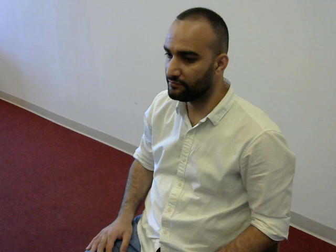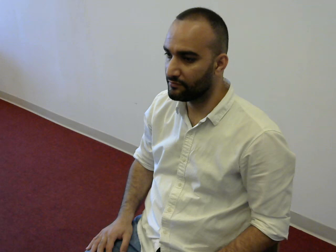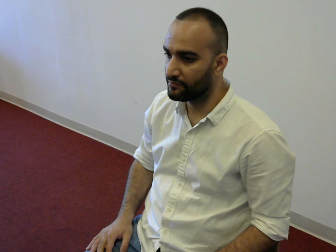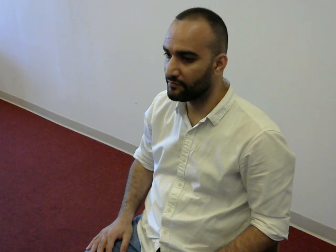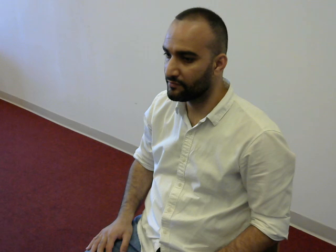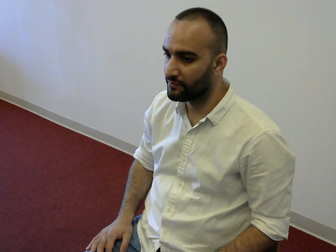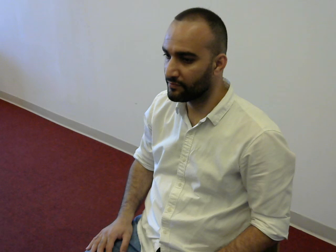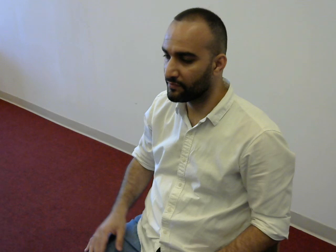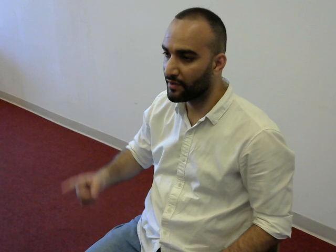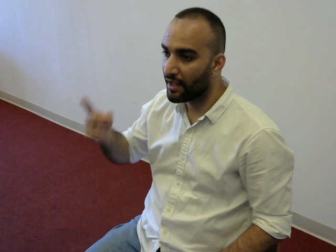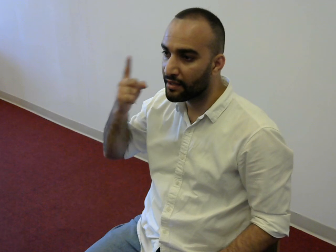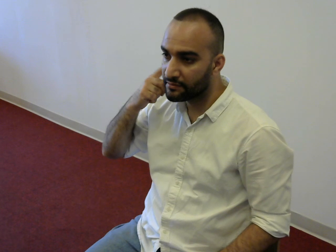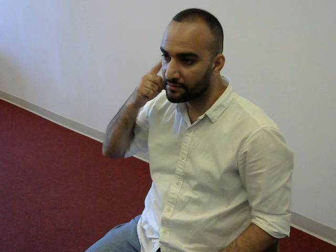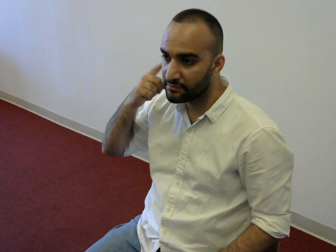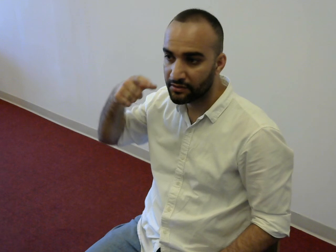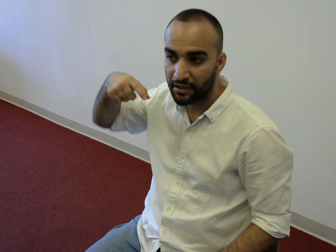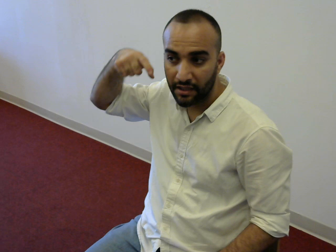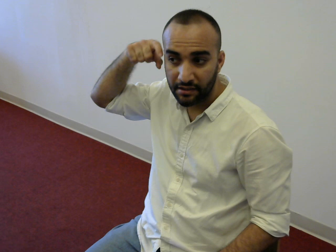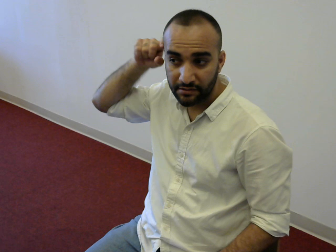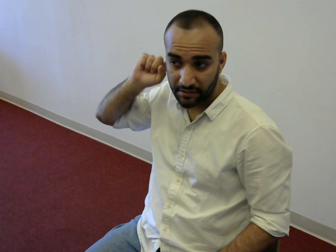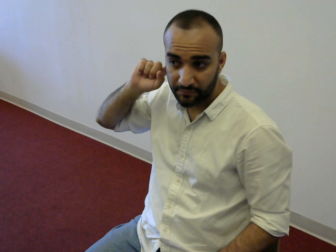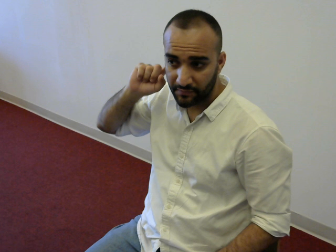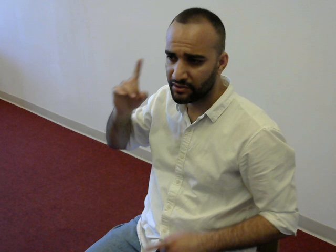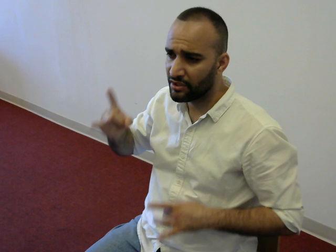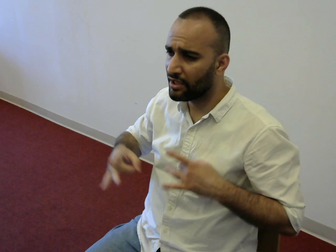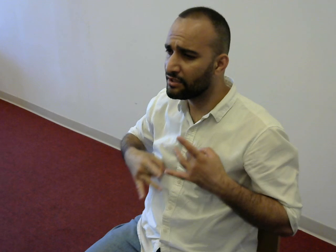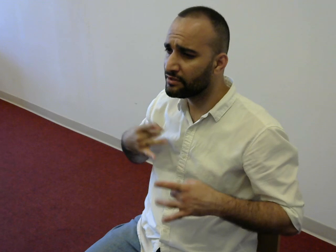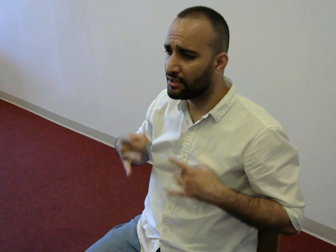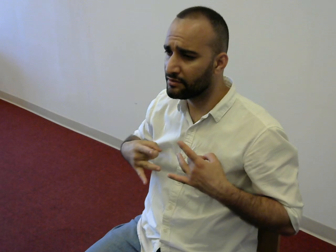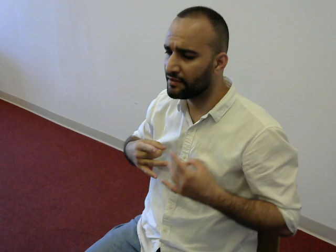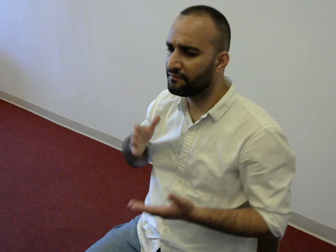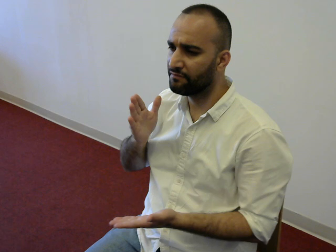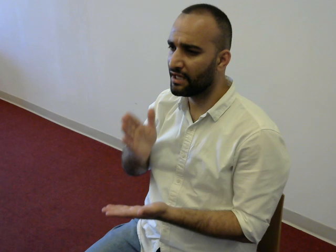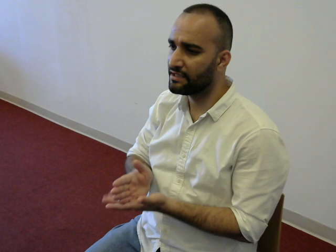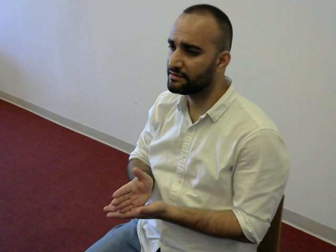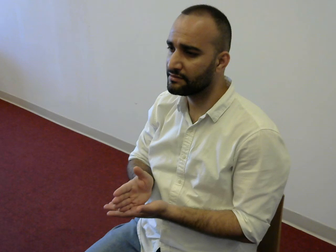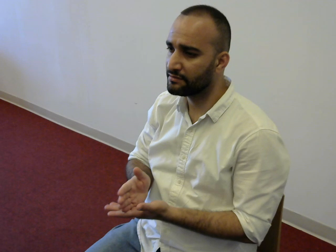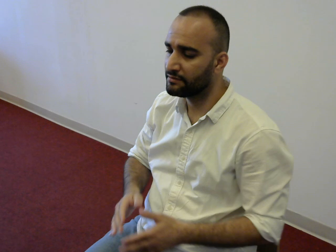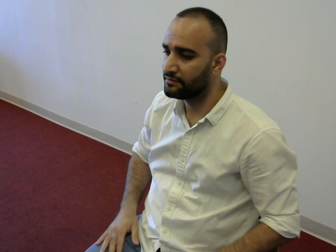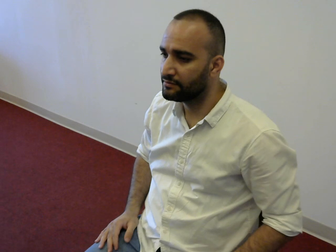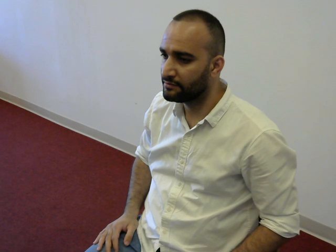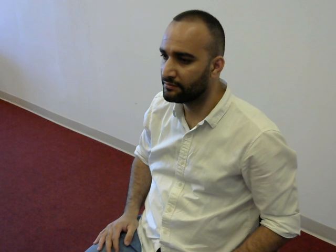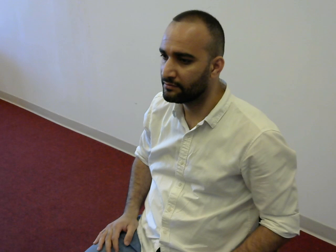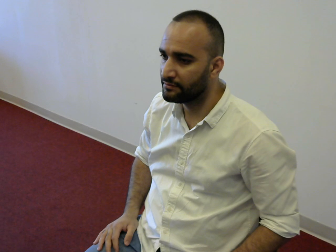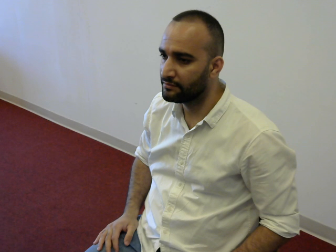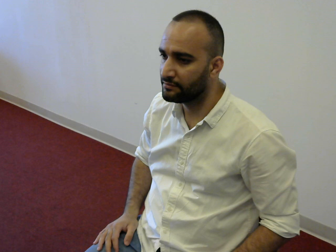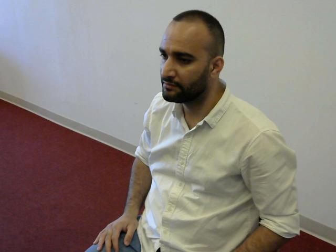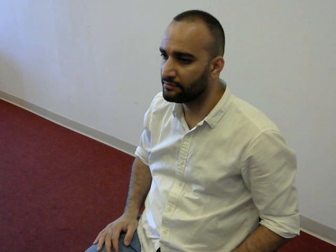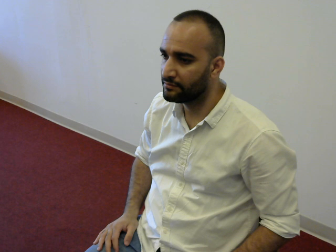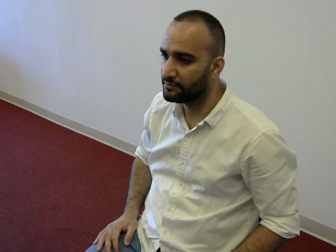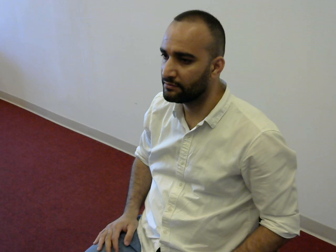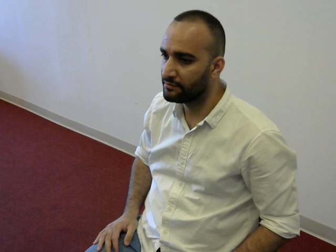Eşitmə aparatımın nasazlığı var